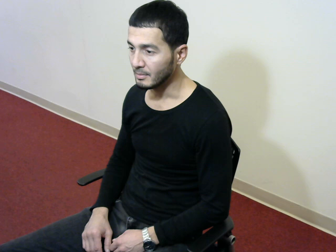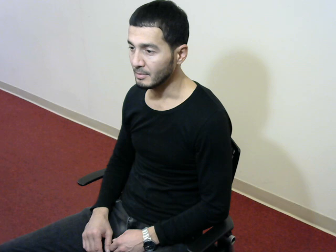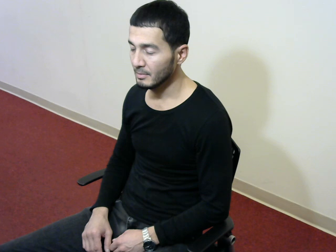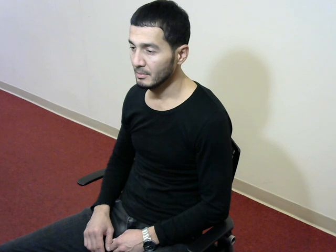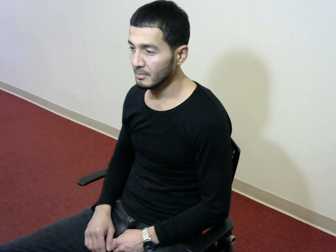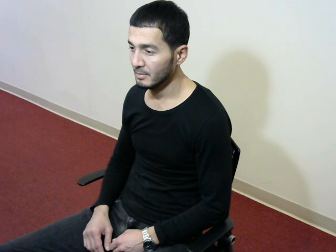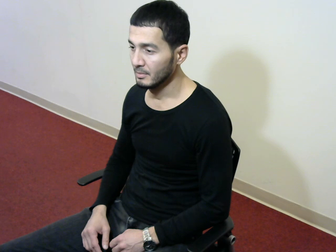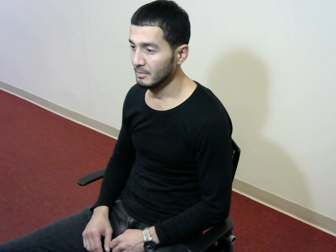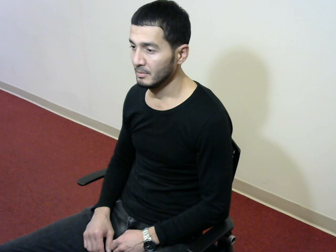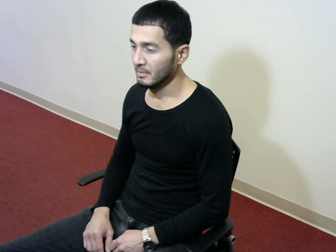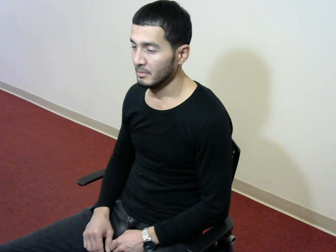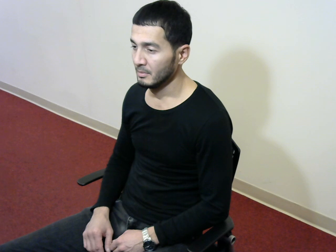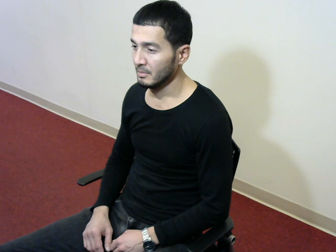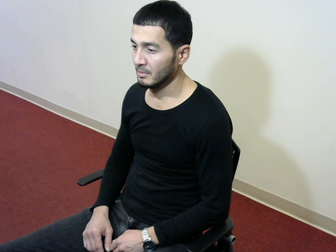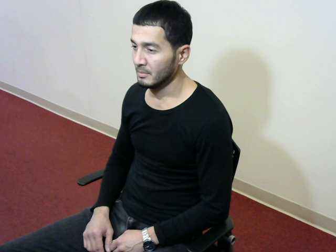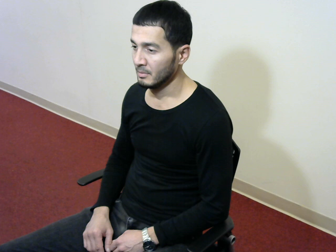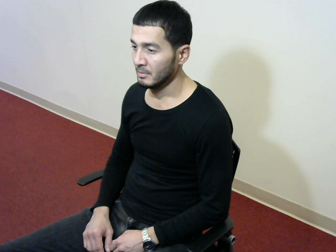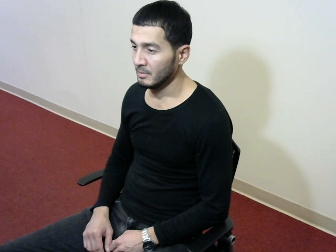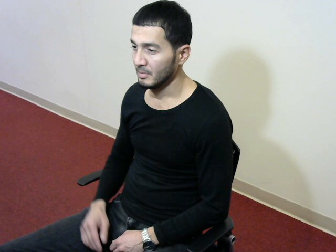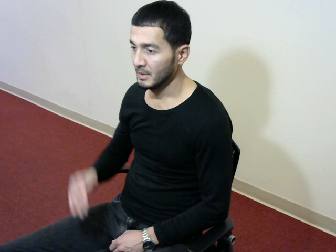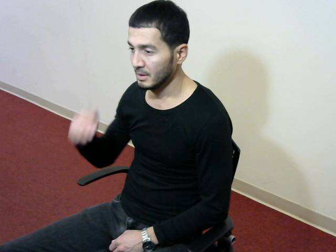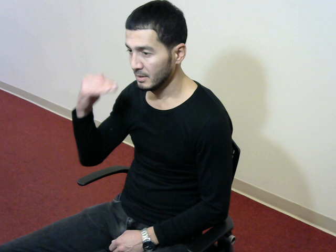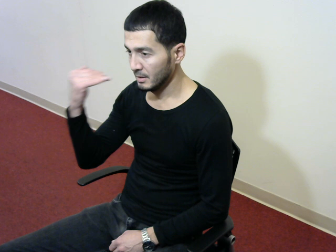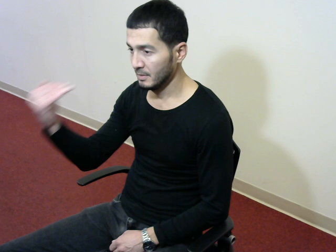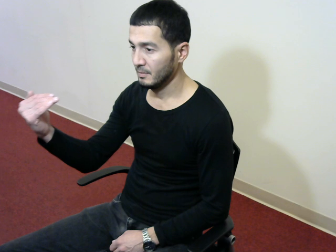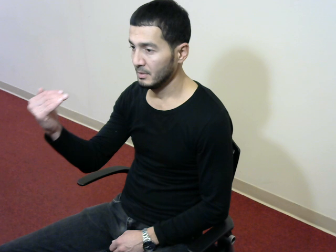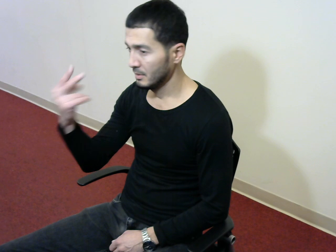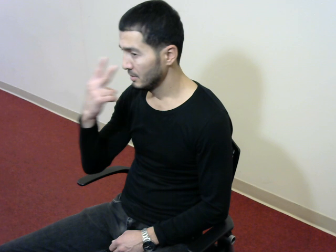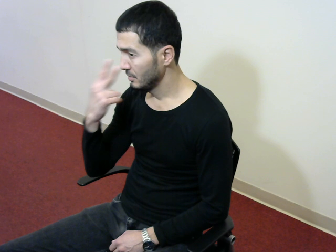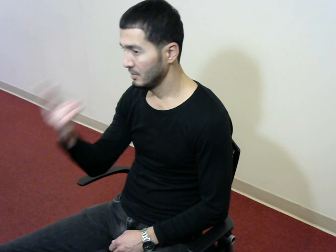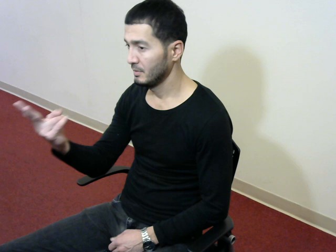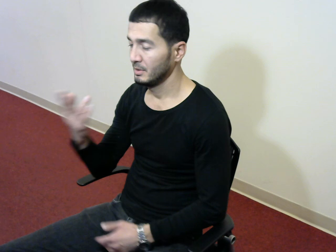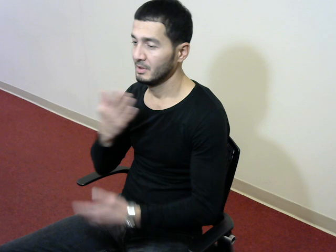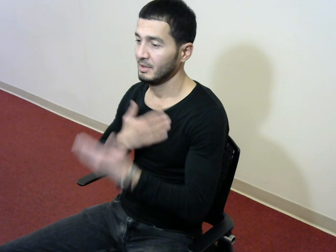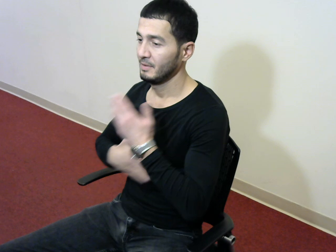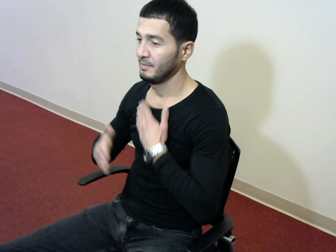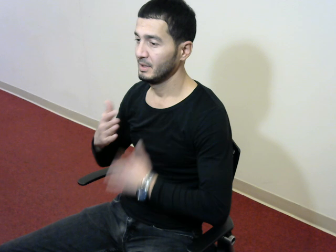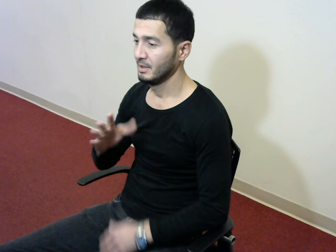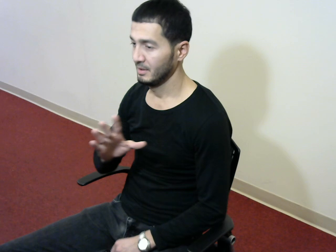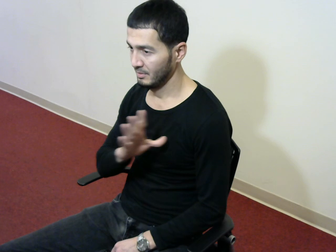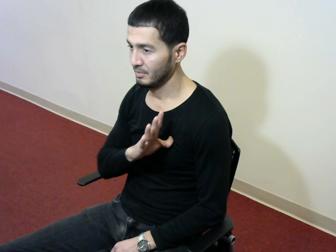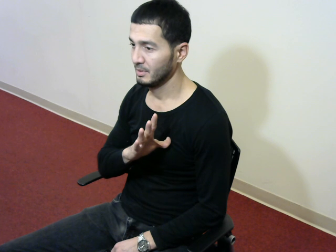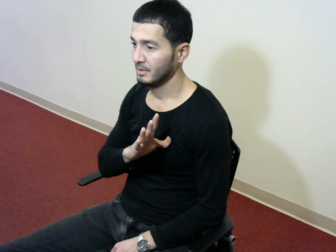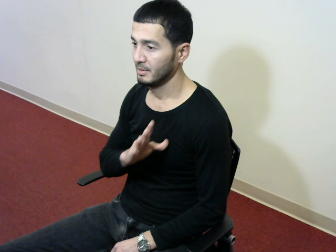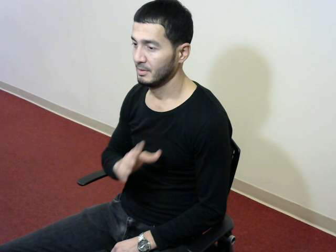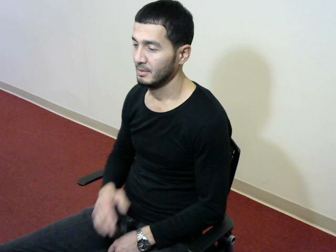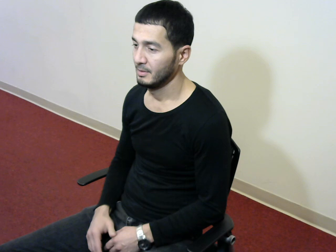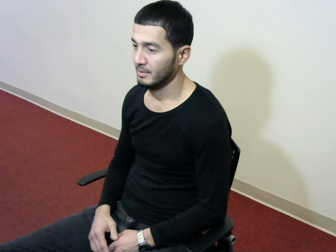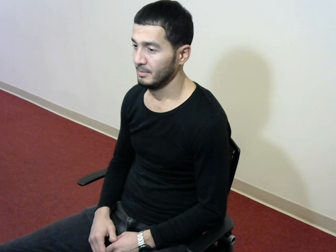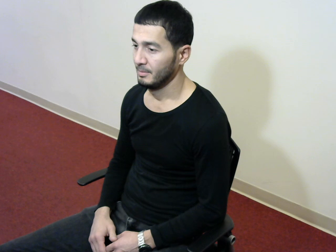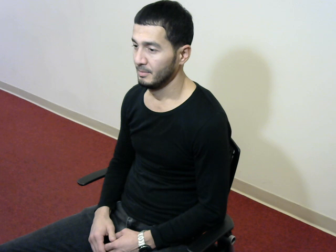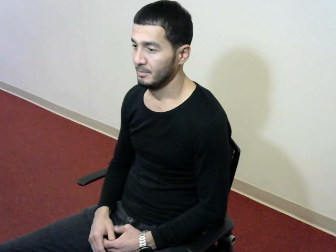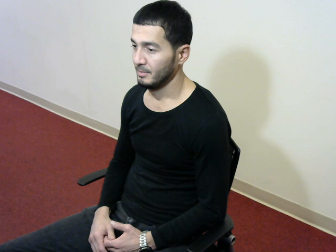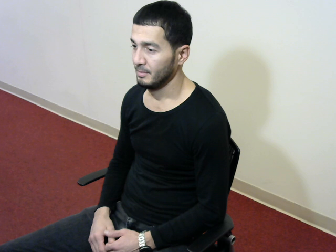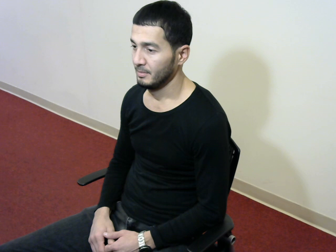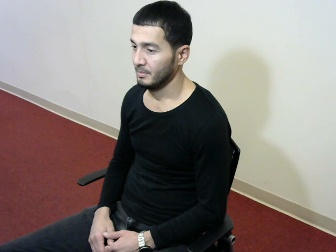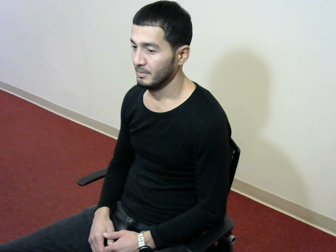Sizi görməyimə şad oldum